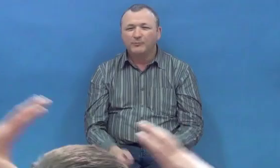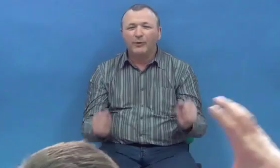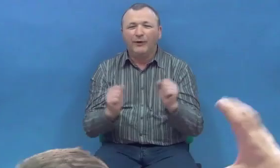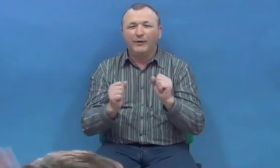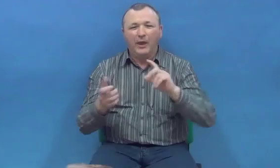Boi się.